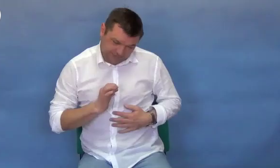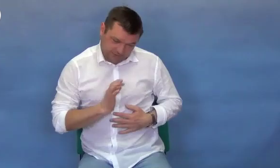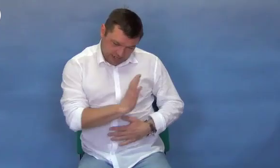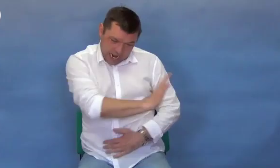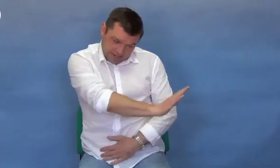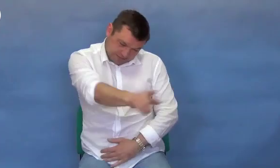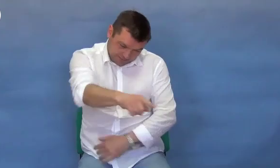To jest jej wersja.